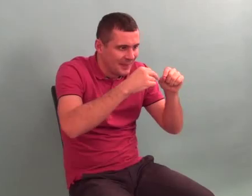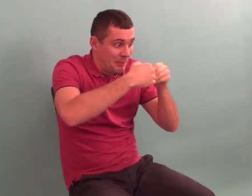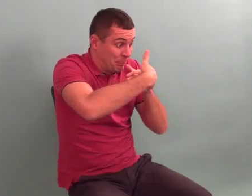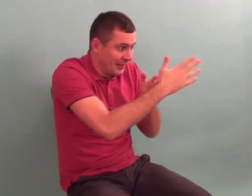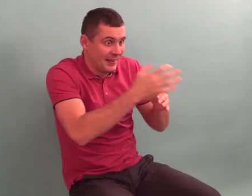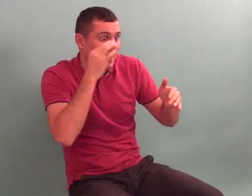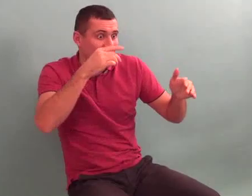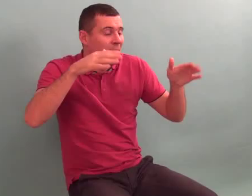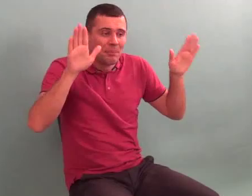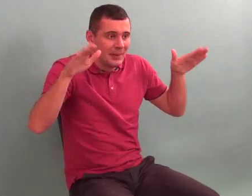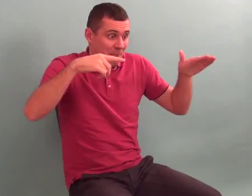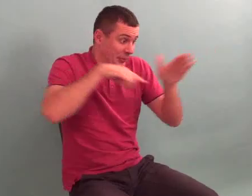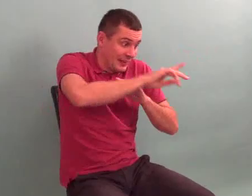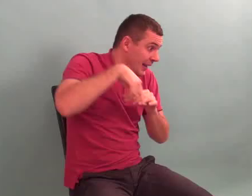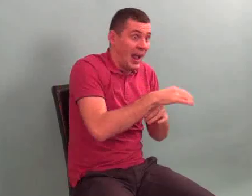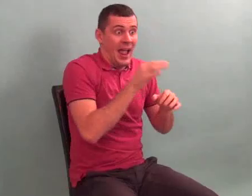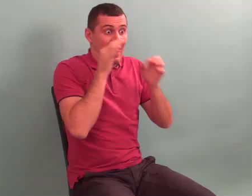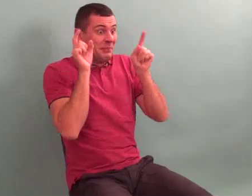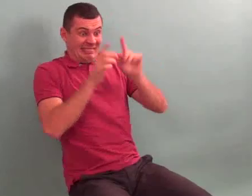Ptaszek ucieka, a kot za nim, chce go złapać.